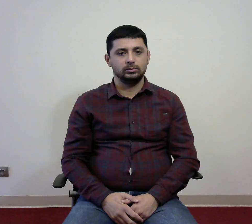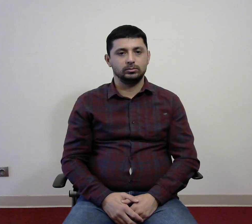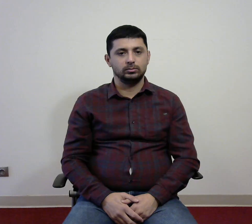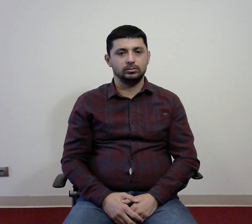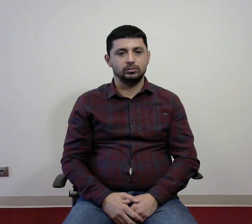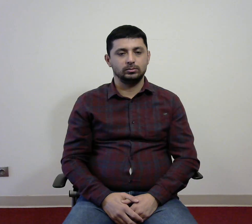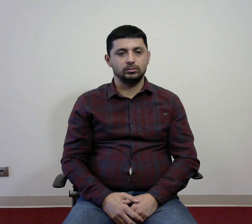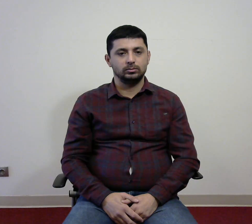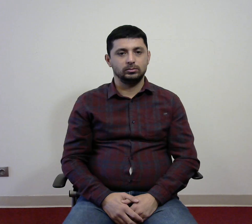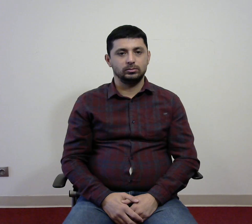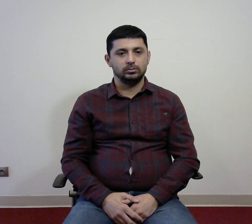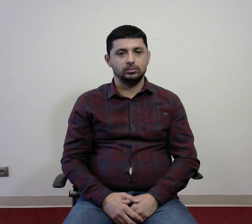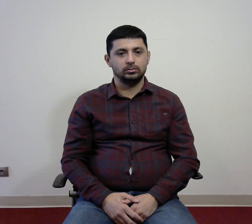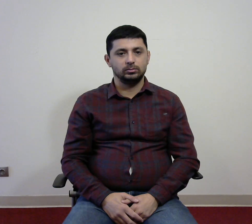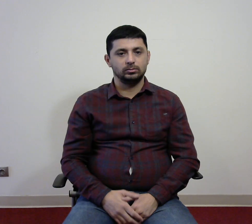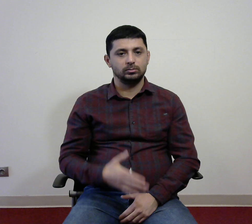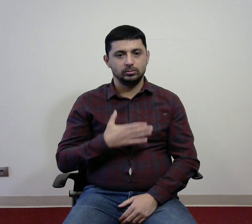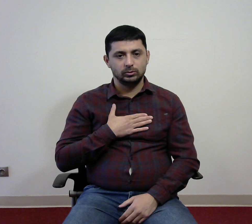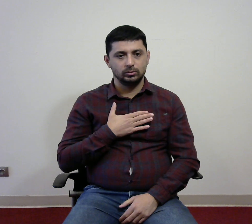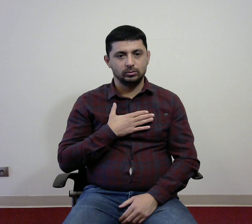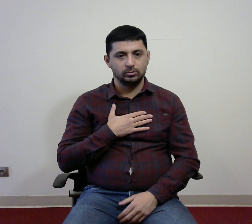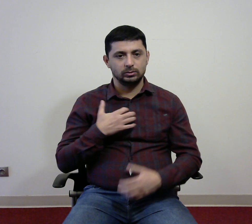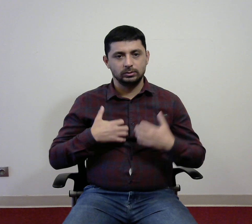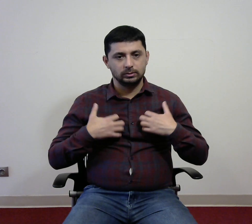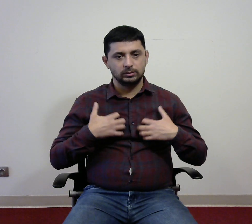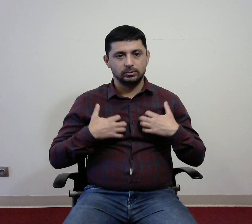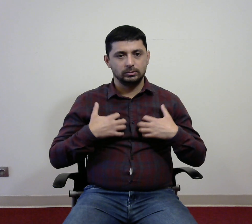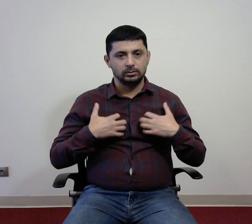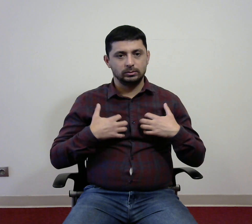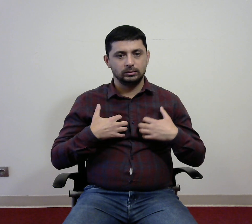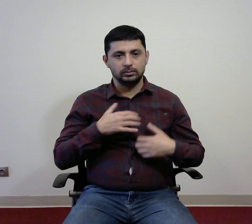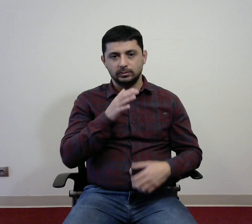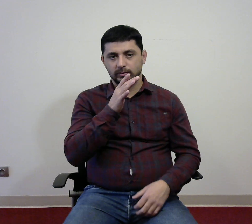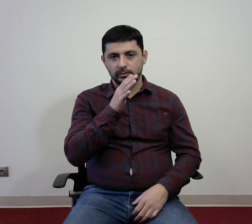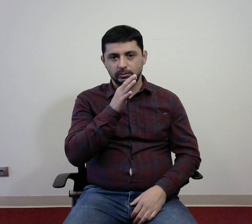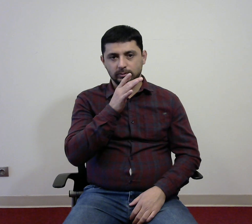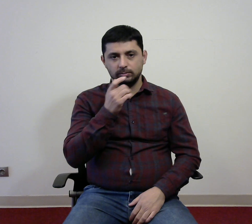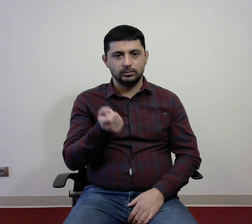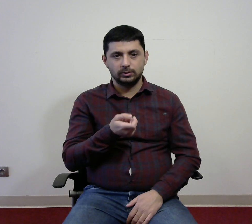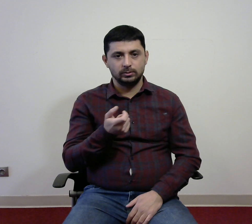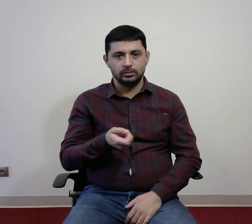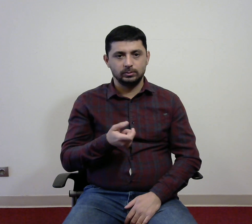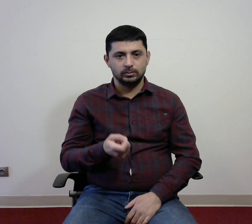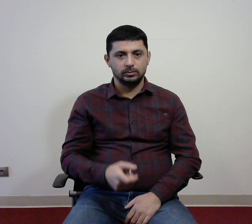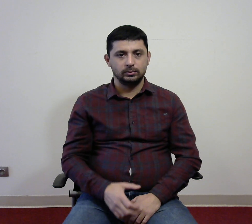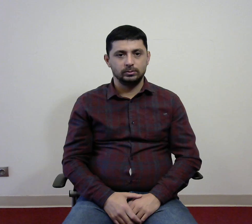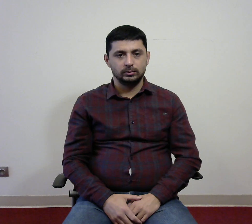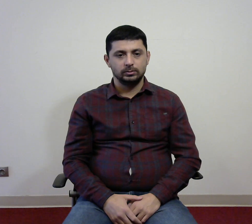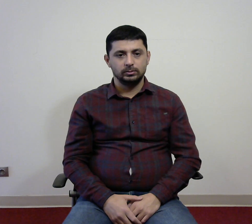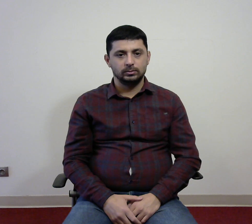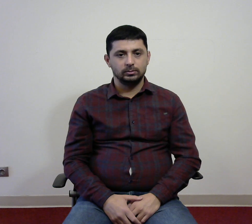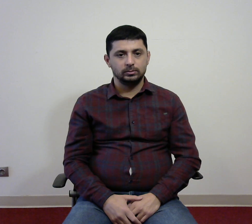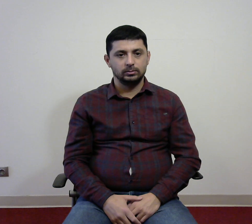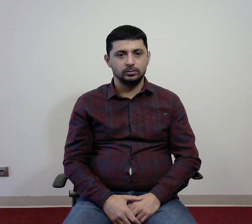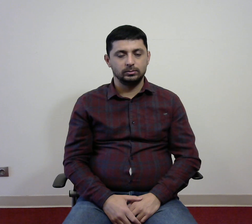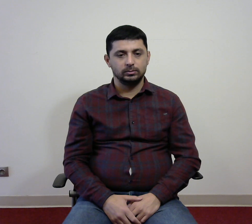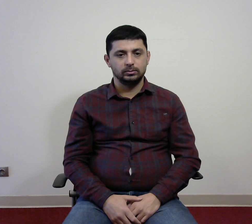Mən tələsirəm, vaxtım azdır